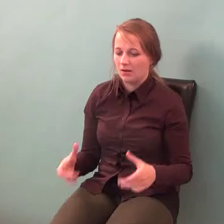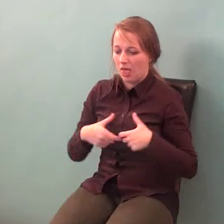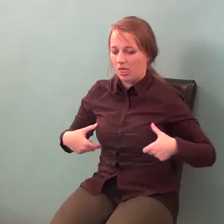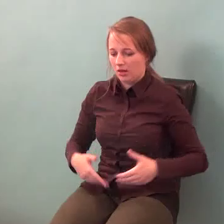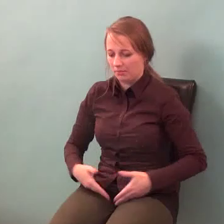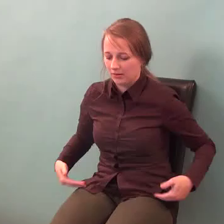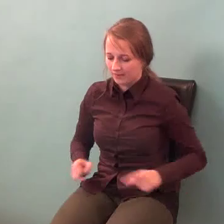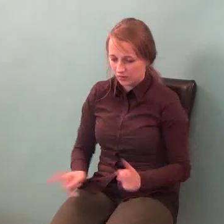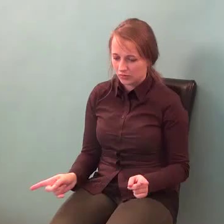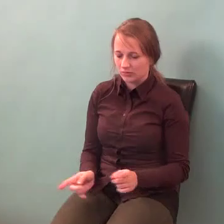W biustonoszu i majtkach nie wolno.